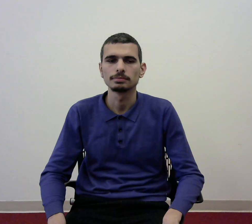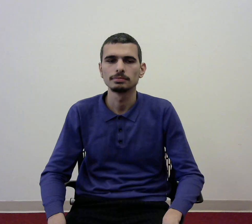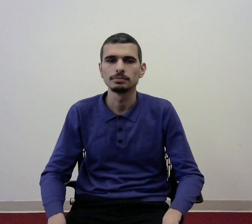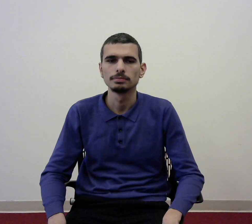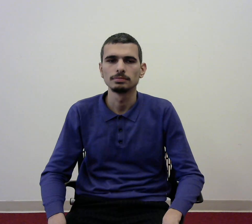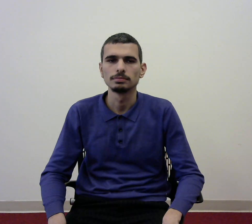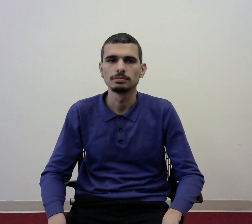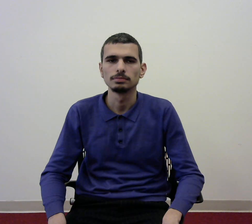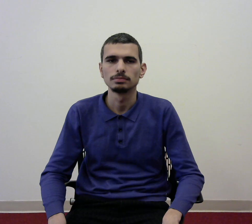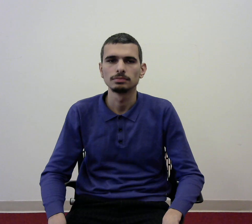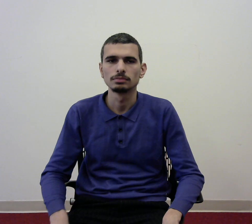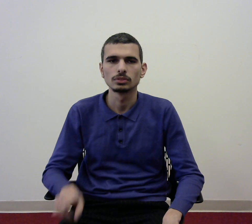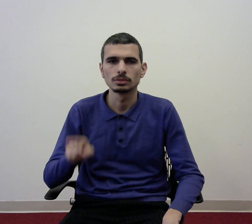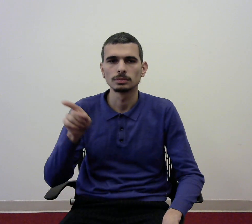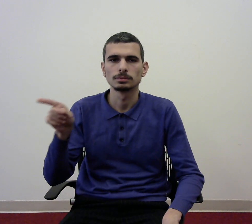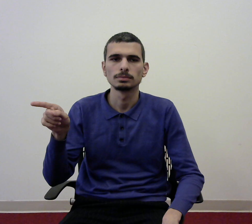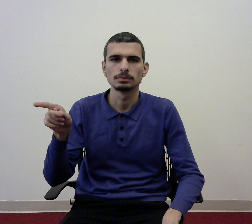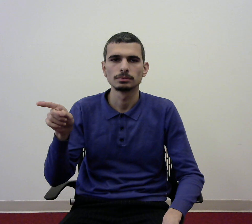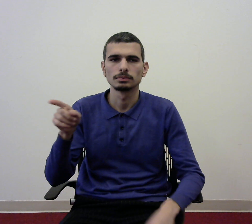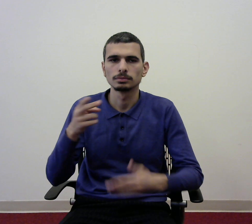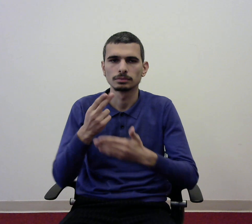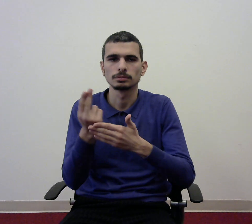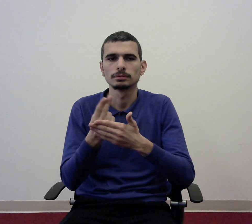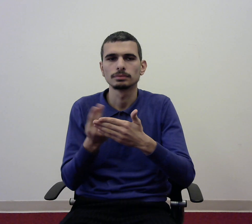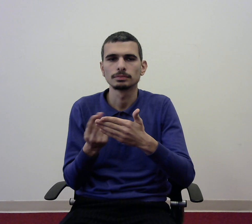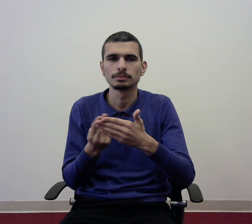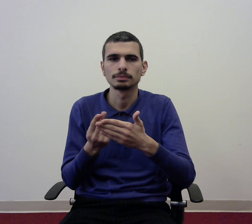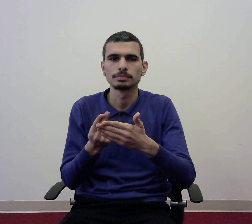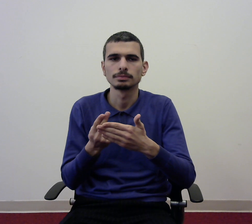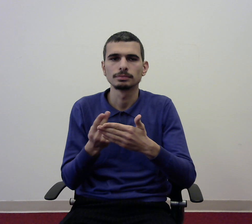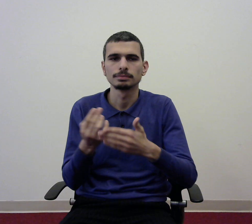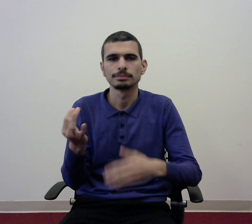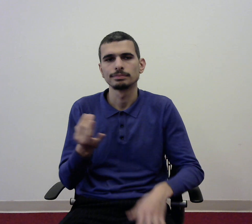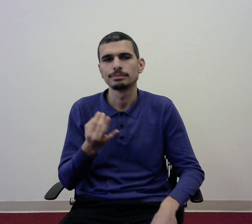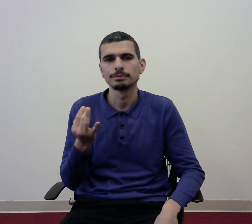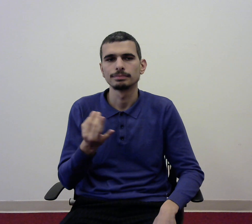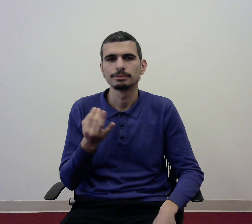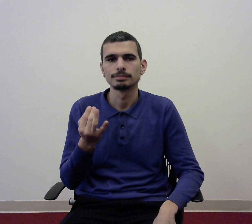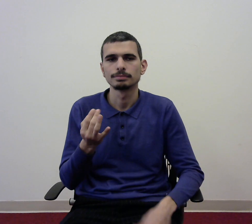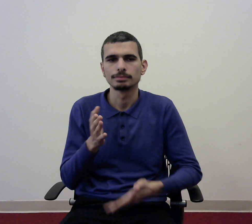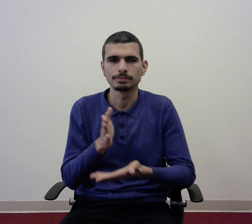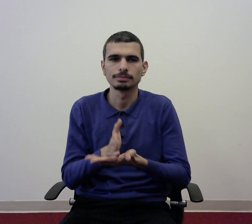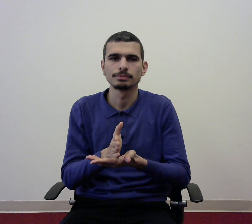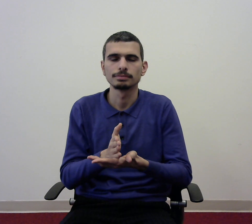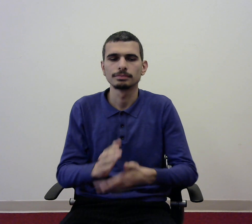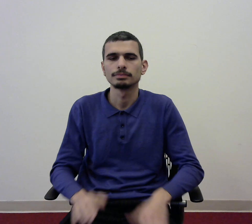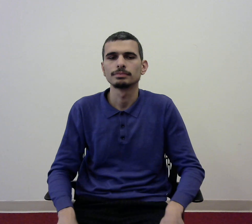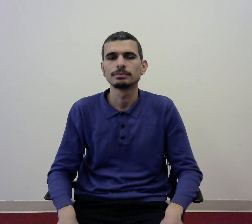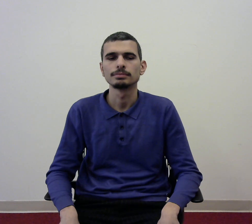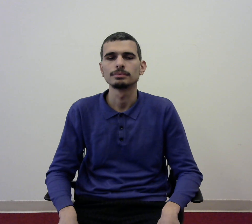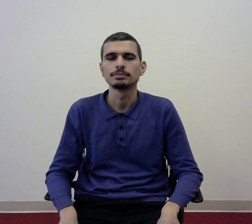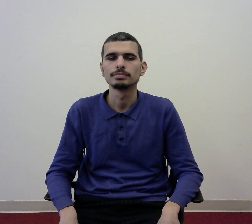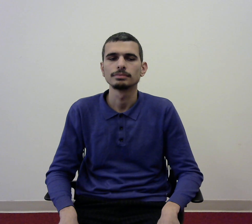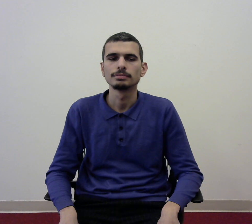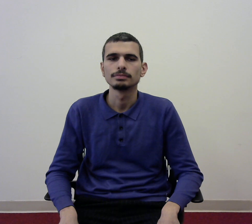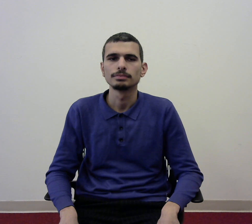Onun rəsmə marağı var